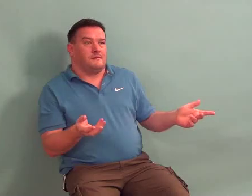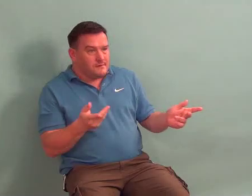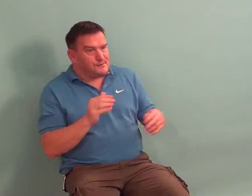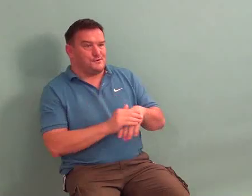To wszystko.